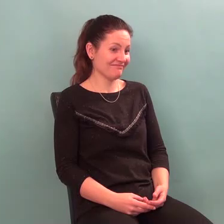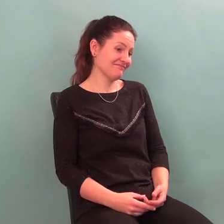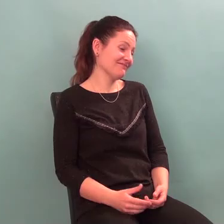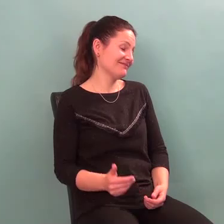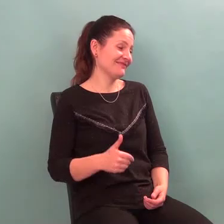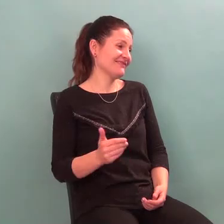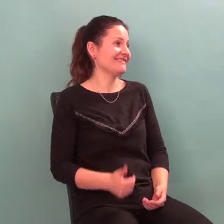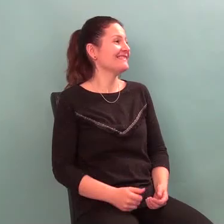Może.